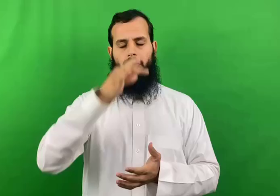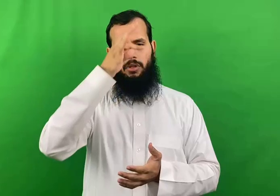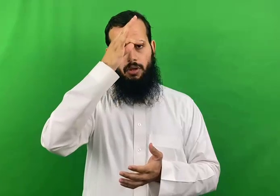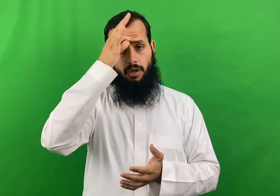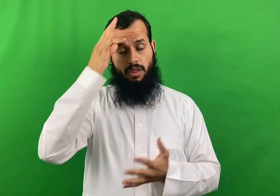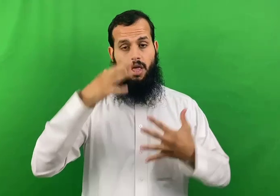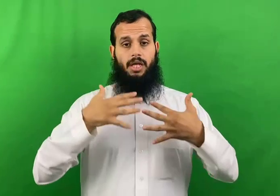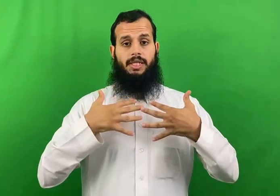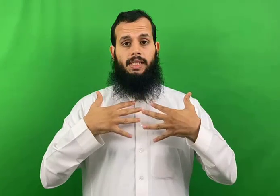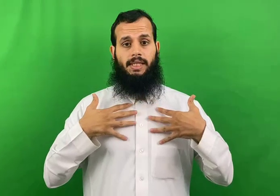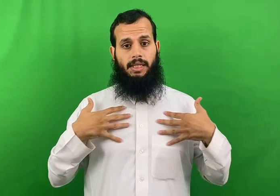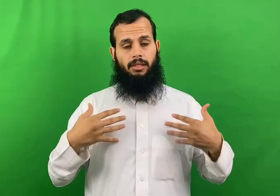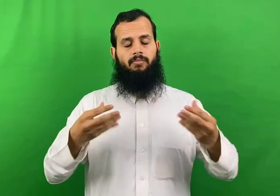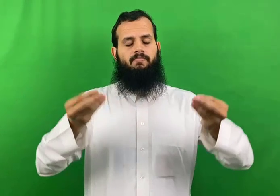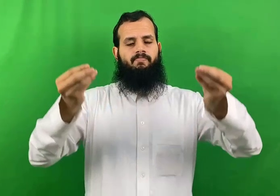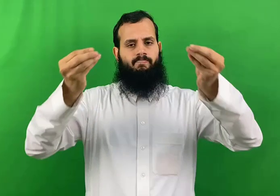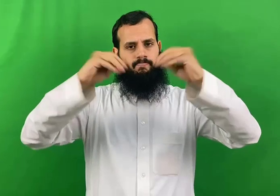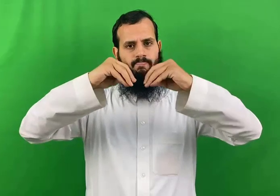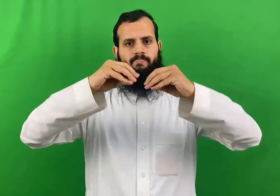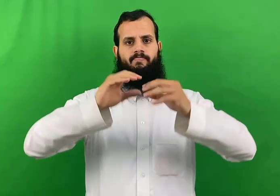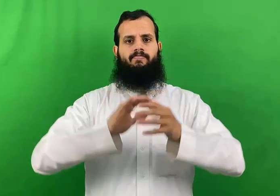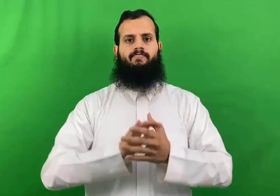قد سعد سعادة